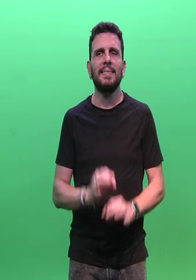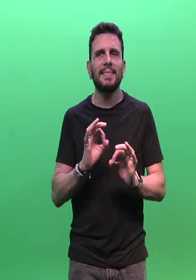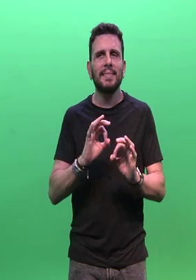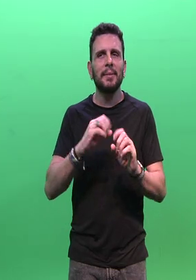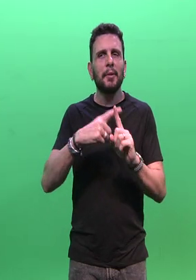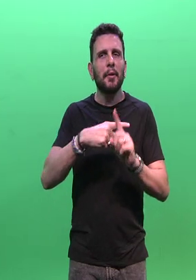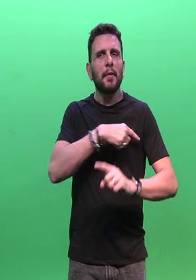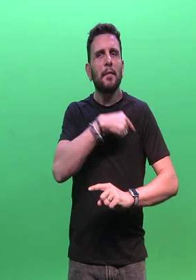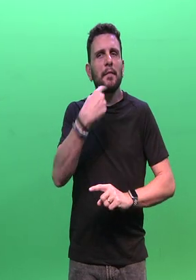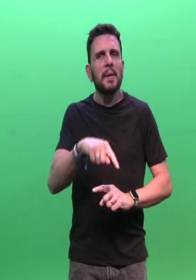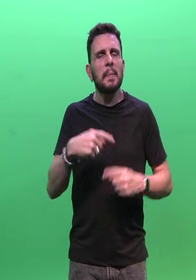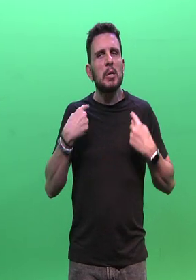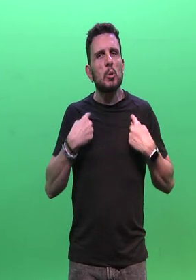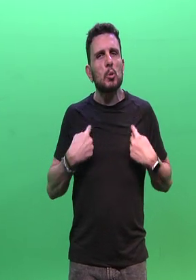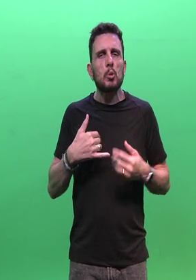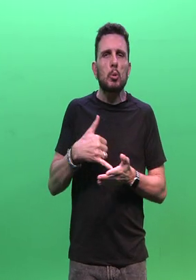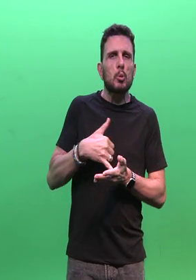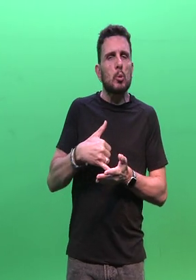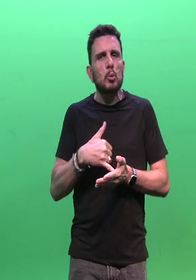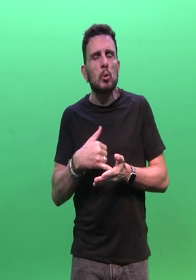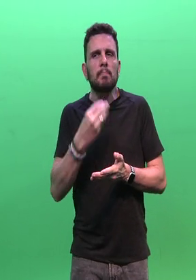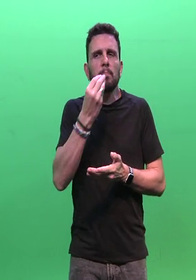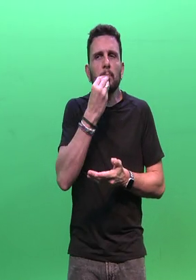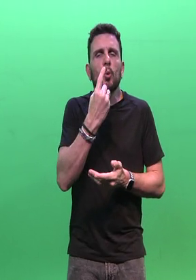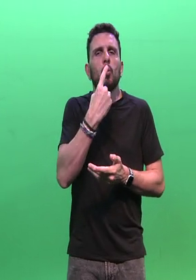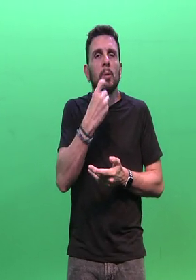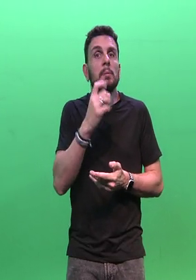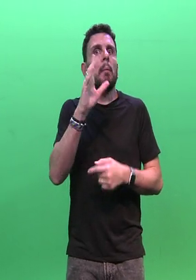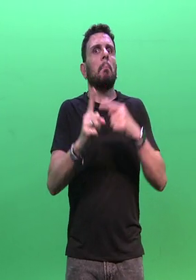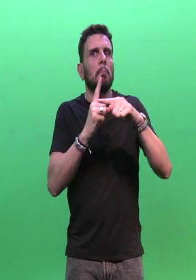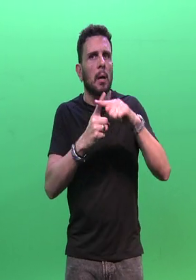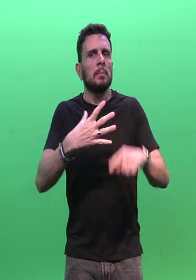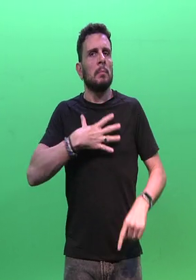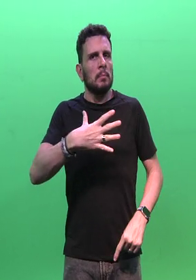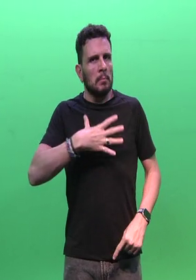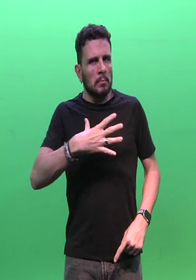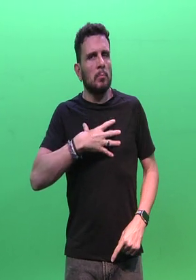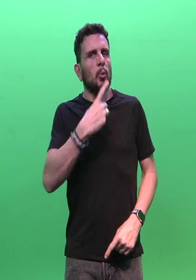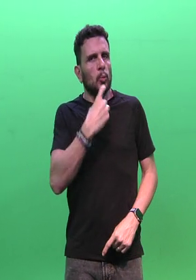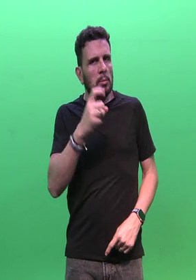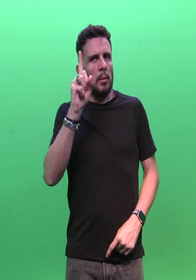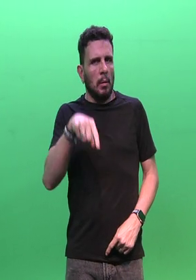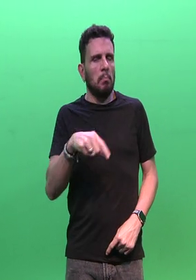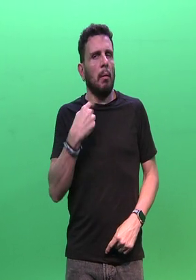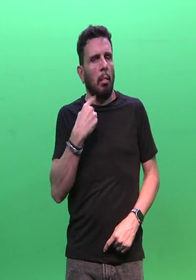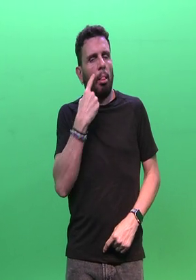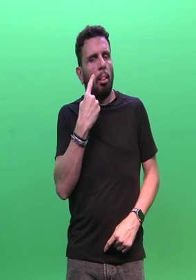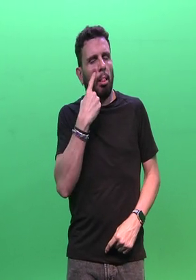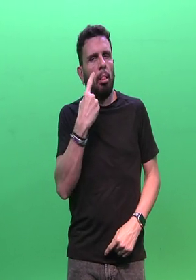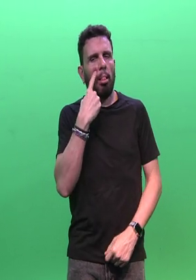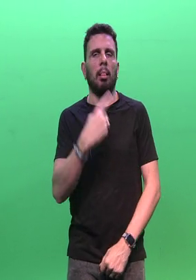Quan tinc febre em sento dèbil i em costa menjar. A més, també em costa respirar, em passa sovint, ja em conec.